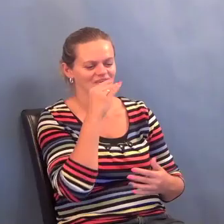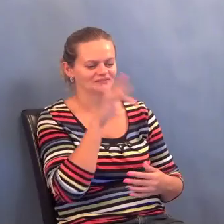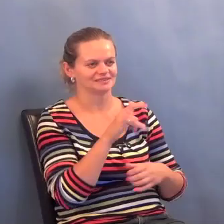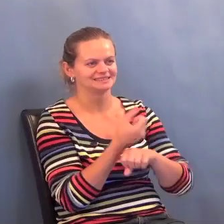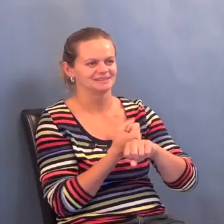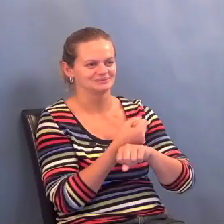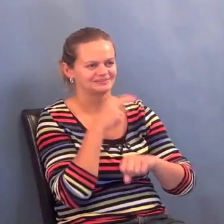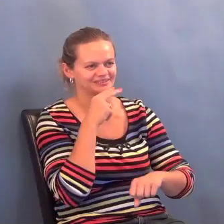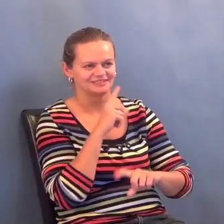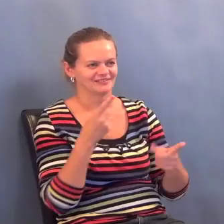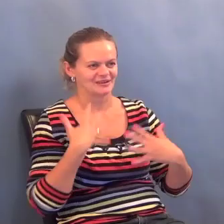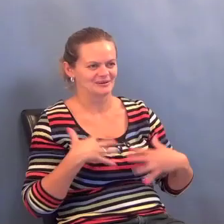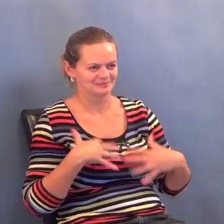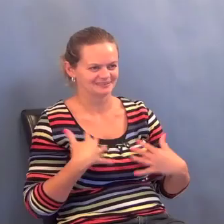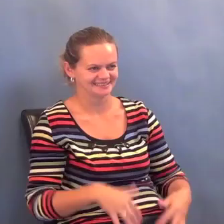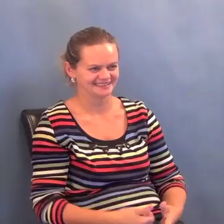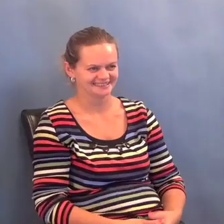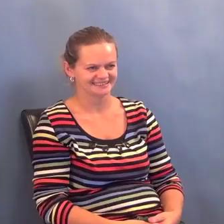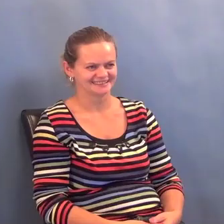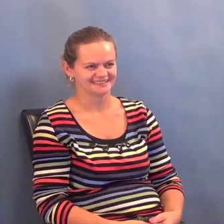Wygląda na to, że tam jest trucizna i dlatego nie wolno się kąpać.